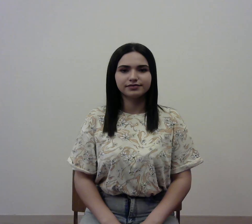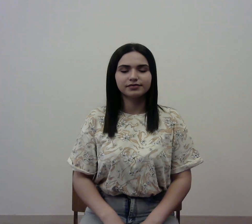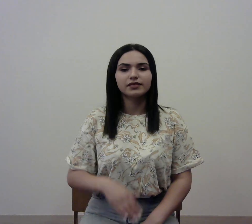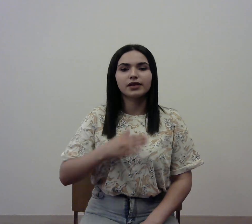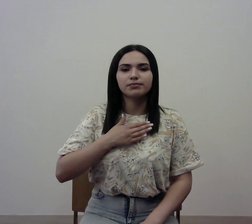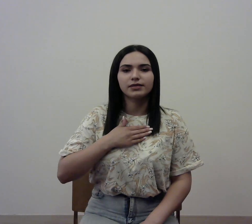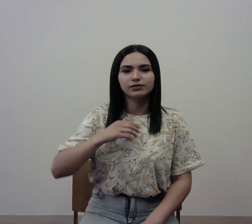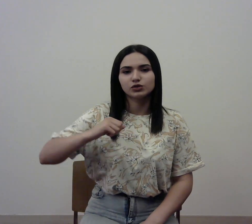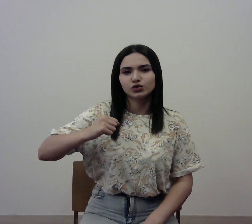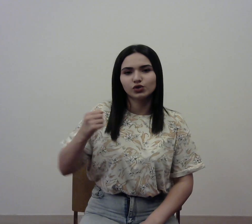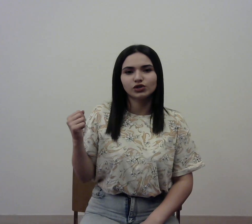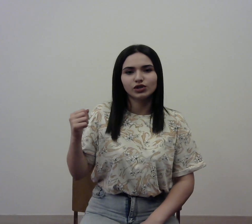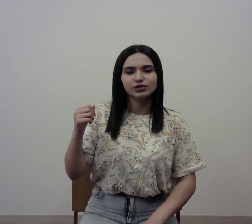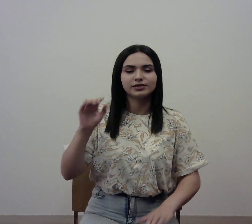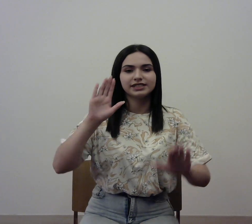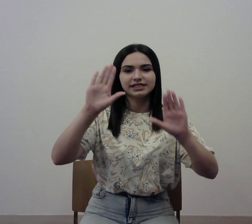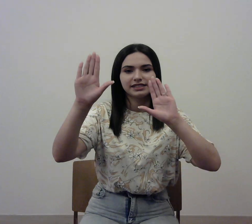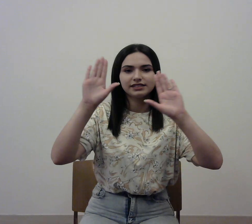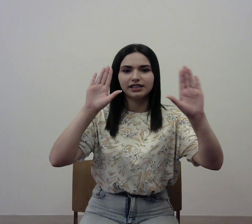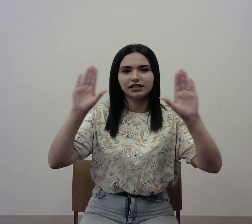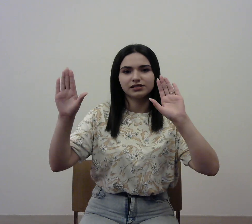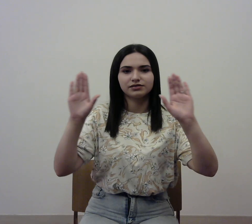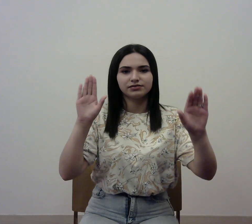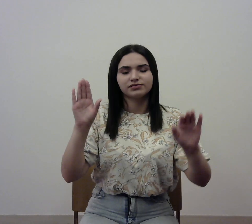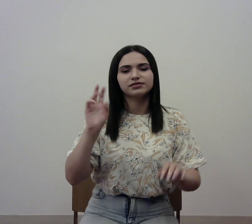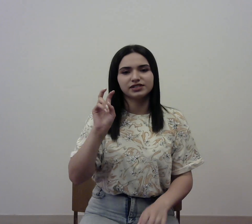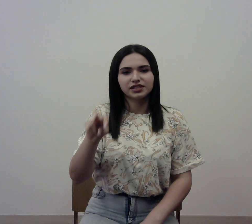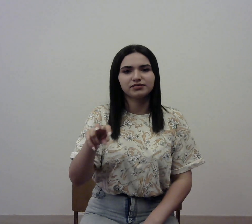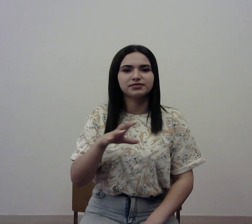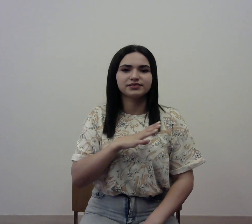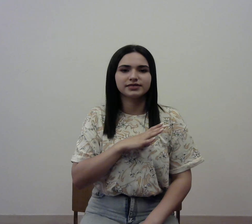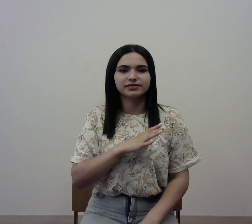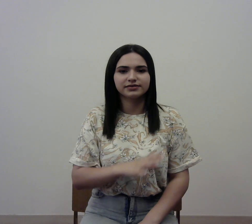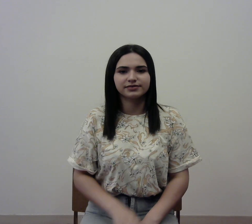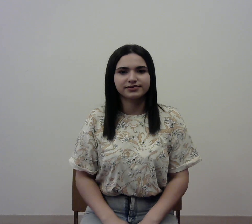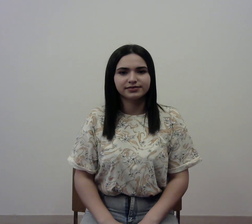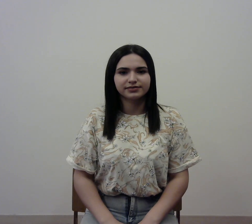Mənim dostumla sərgiyə getmişdim